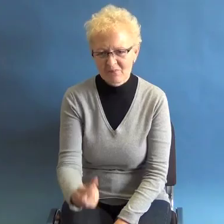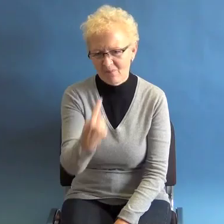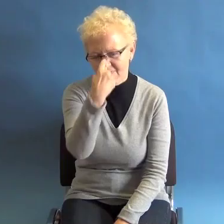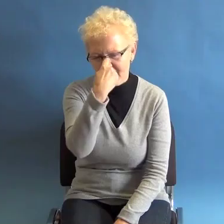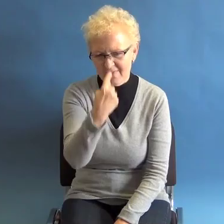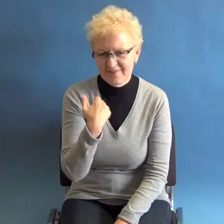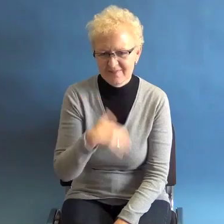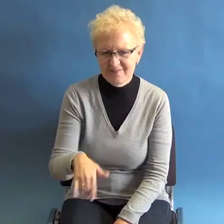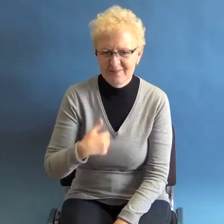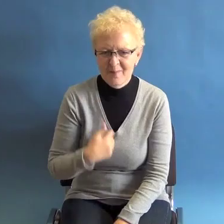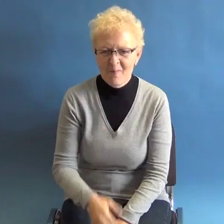Nie chcę, żeby mnie trafiło w czoło.